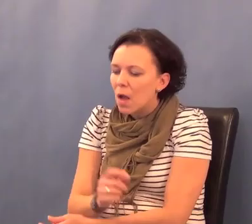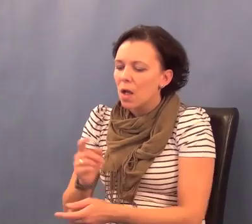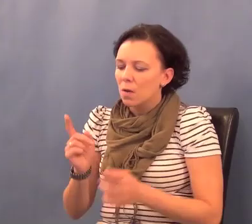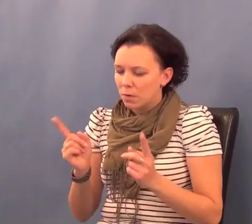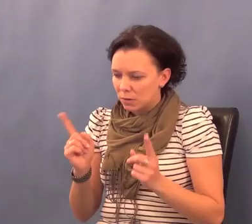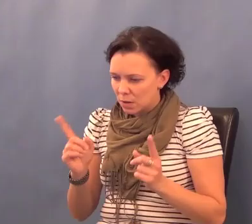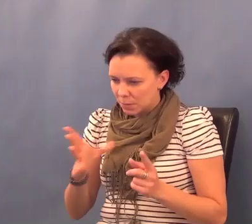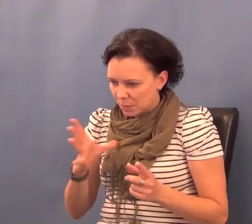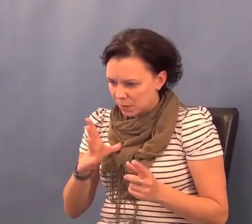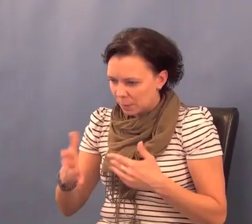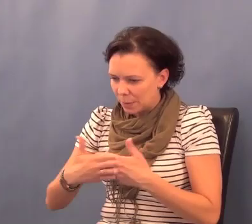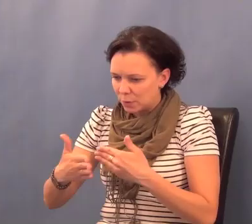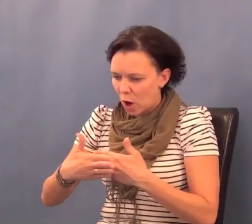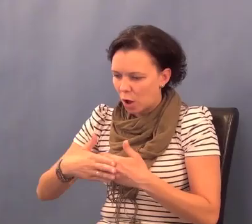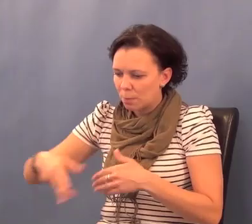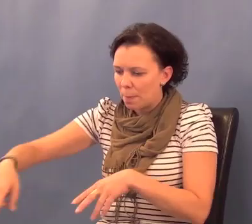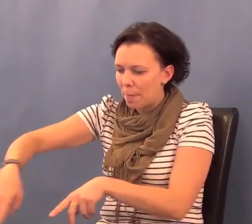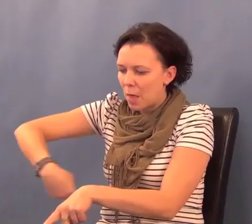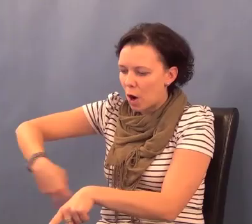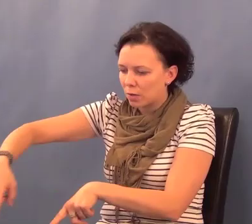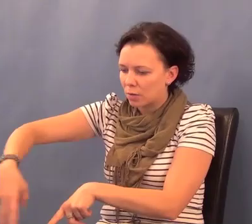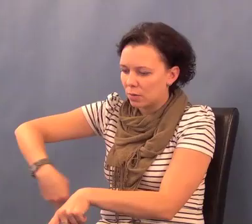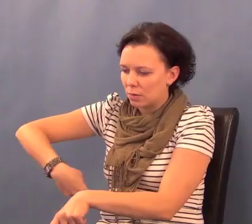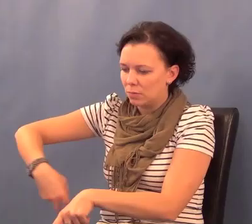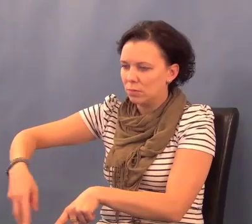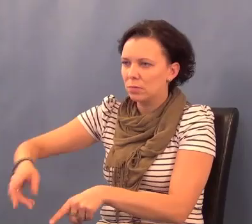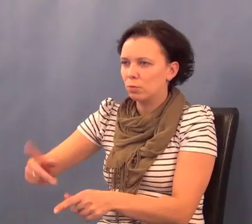Uwaga, jest niebezpieczeństwo, jest blisko peronu.